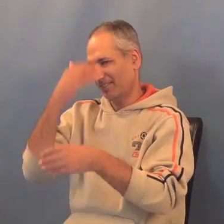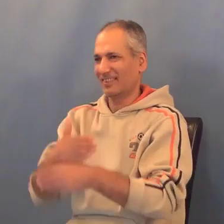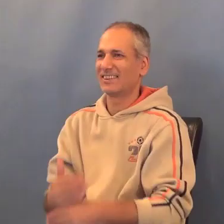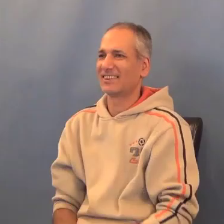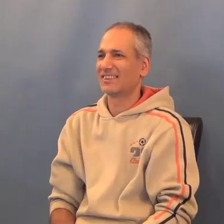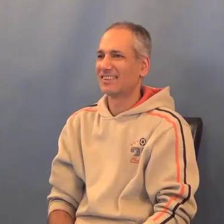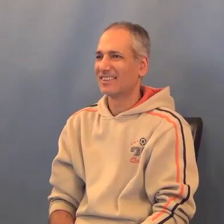Dobrze, to wieczorem.